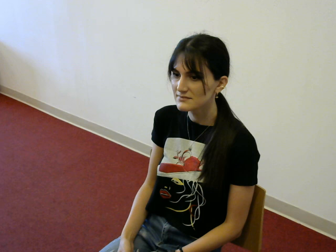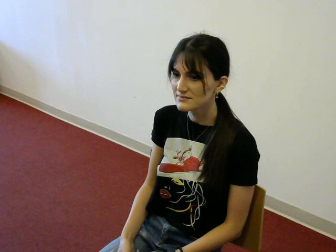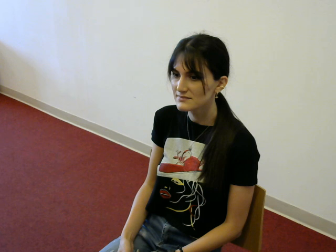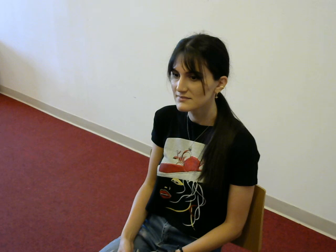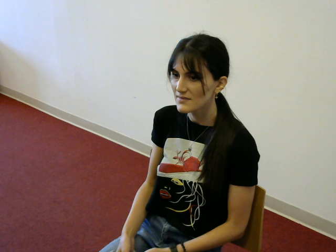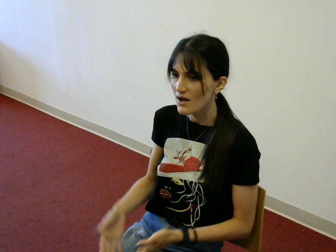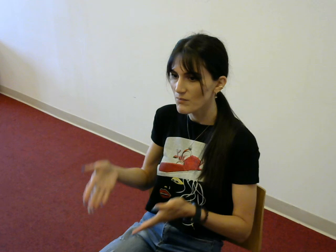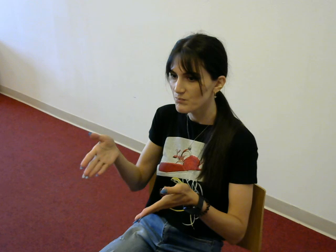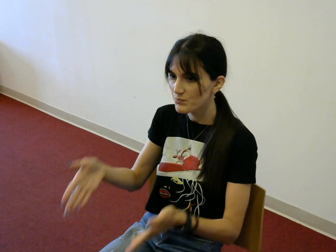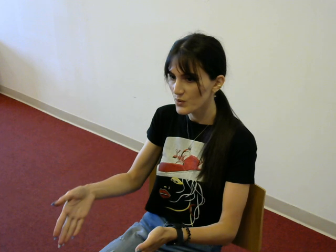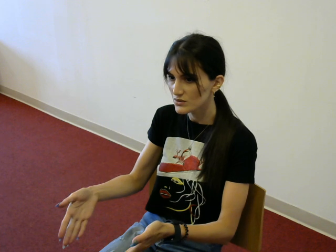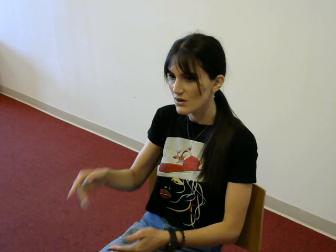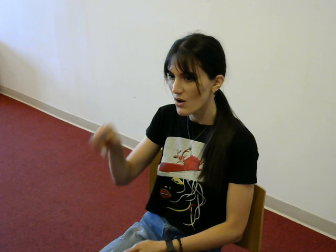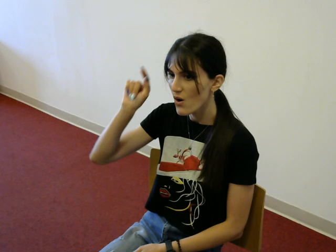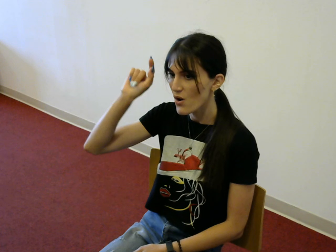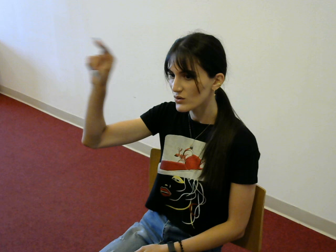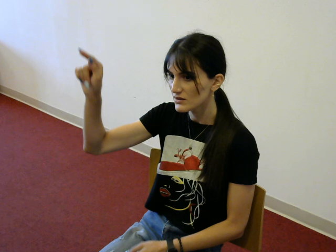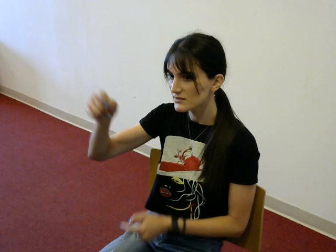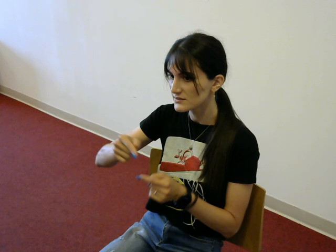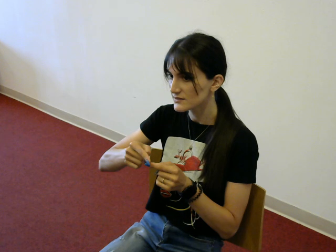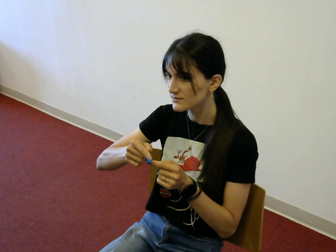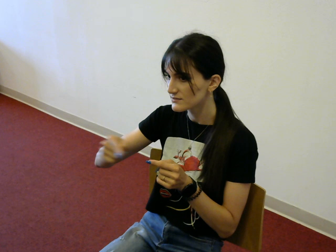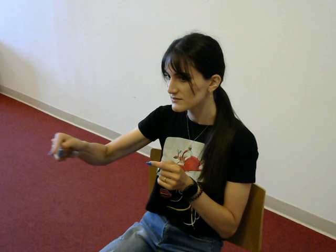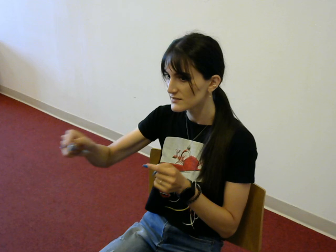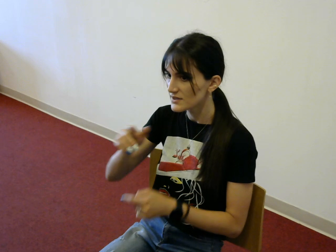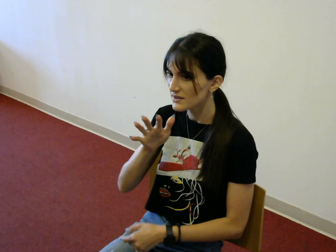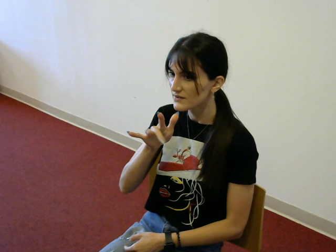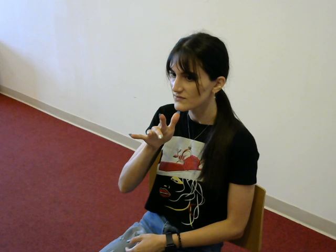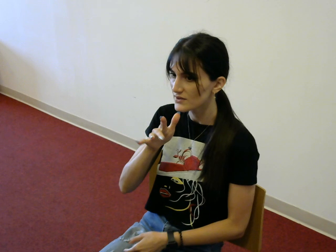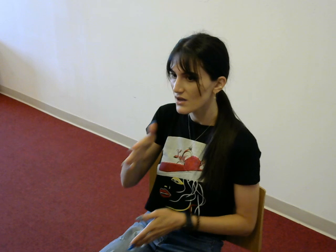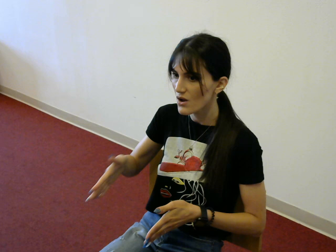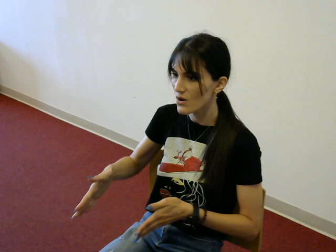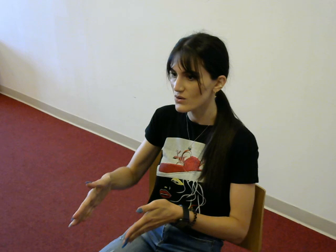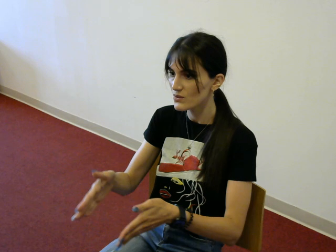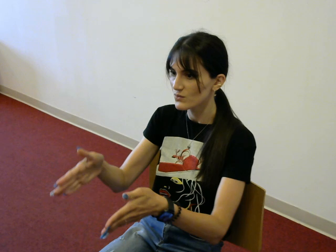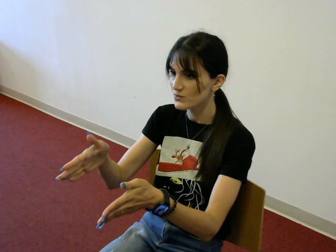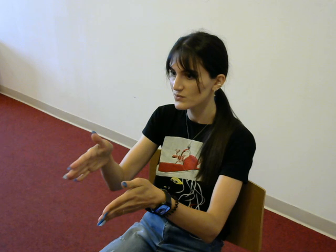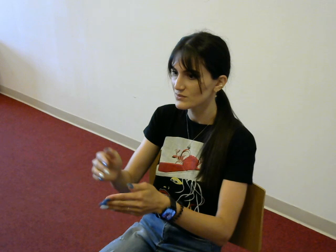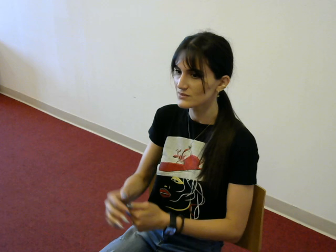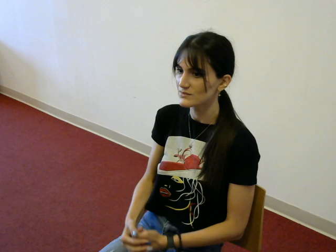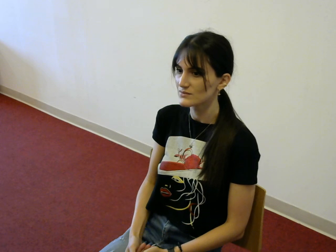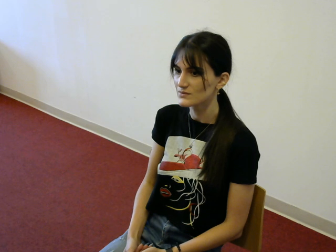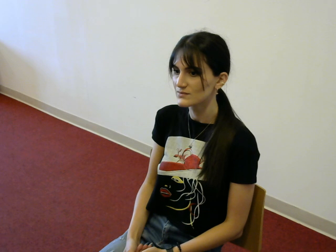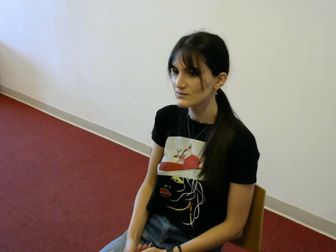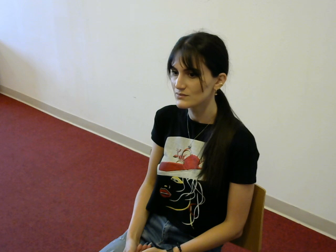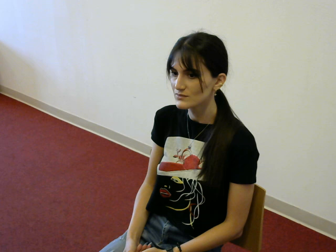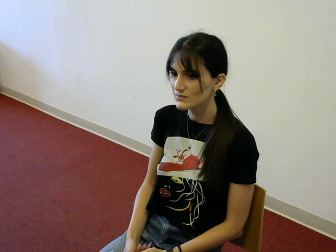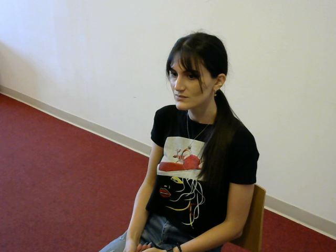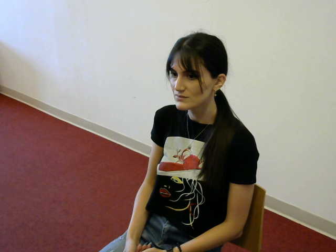Burdan oraya nə qədər vaxt yoldur?